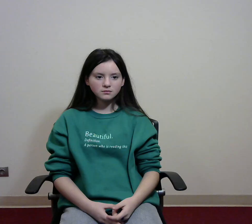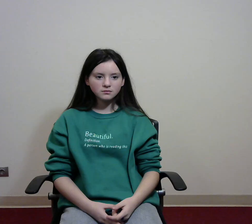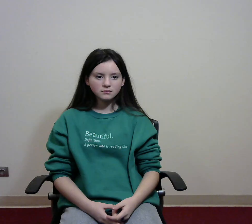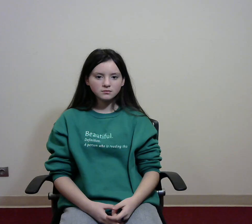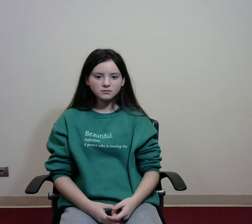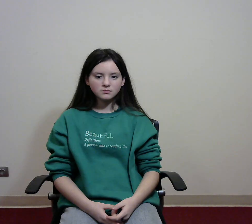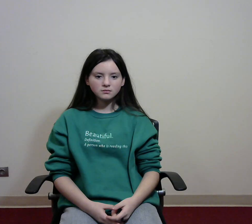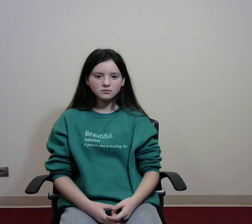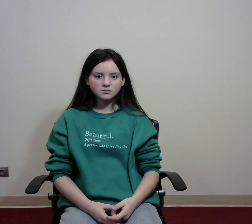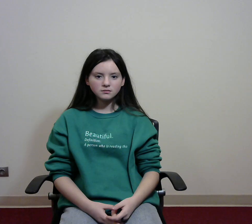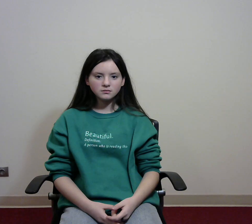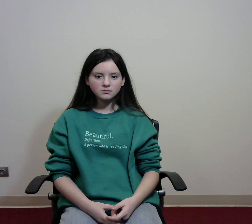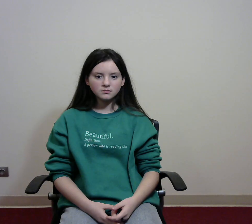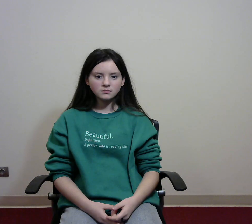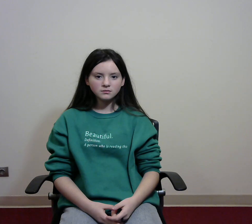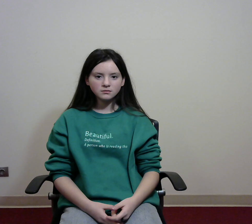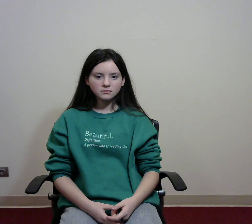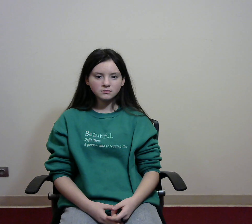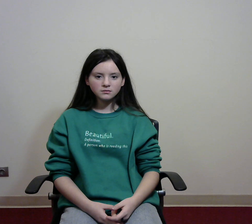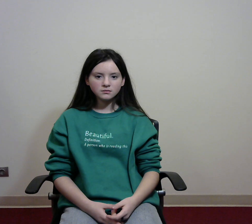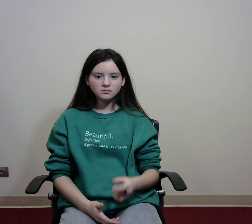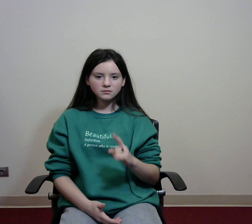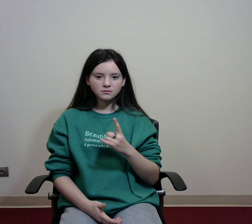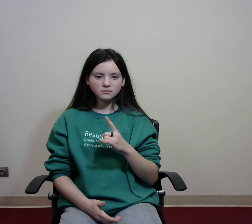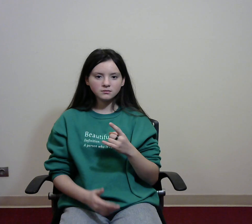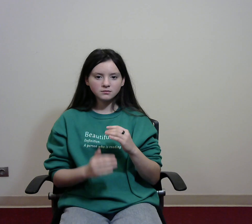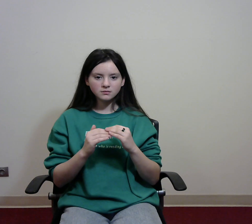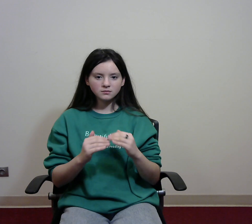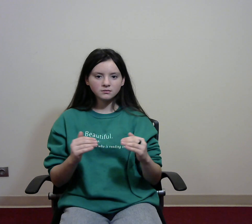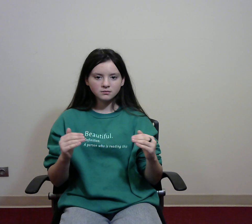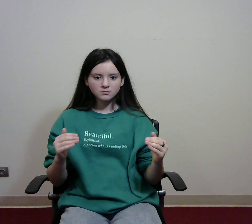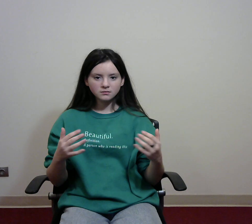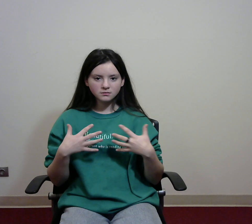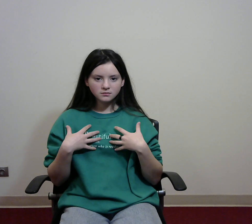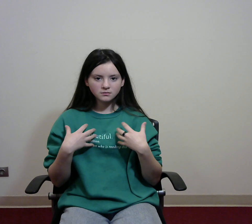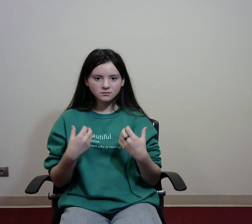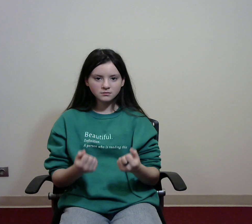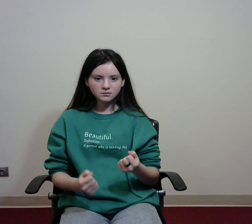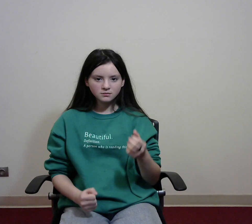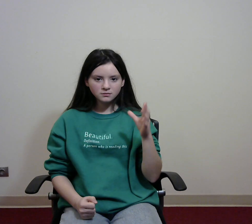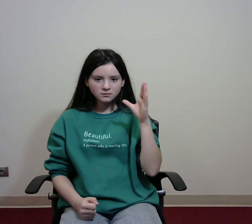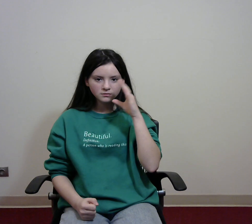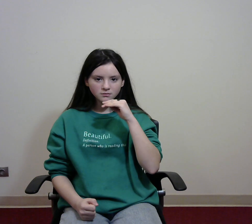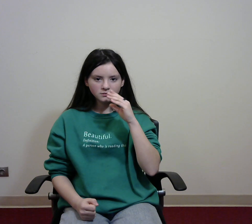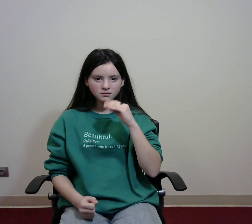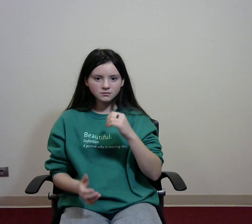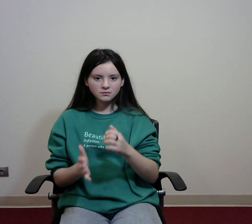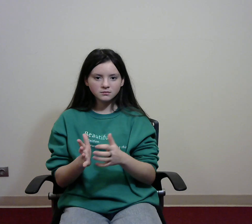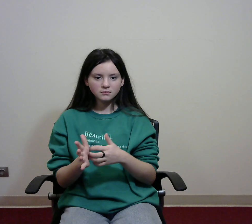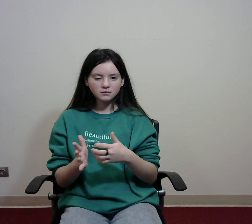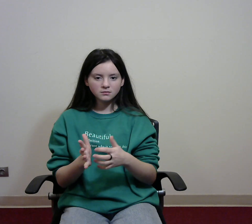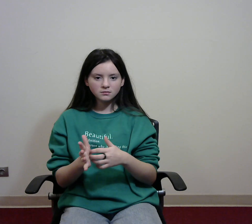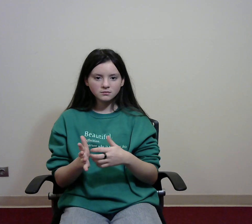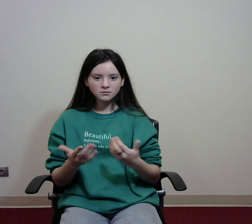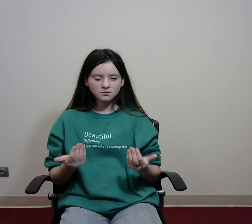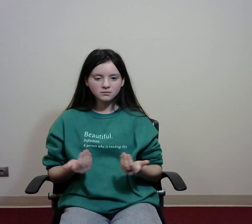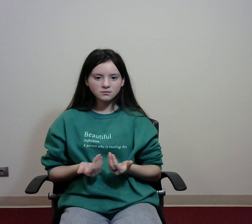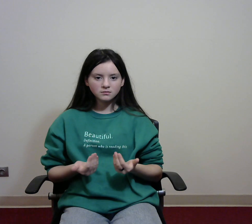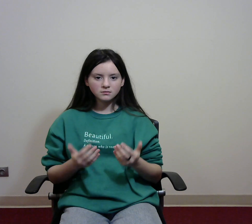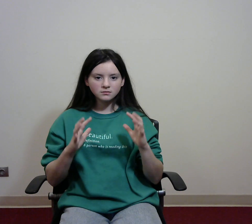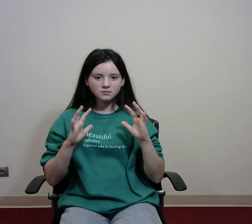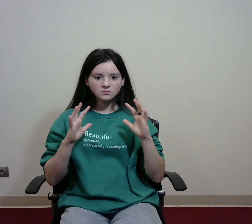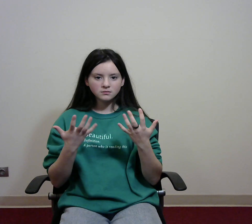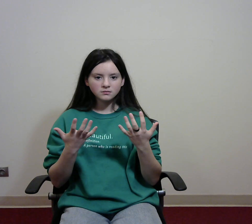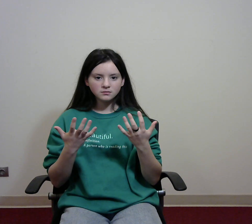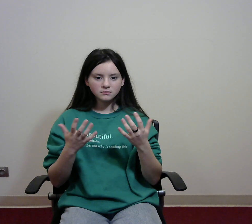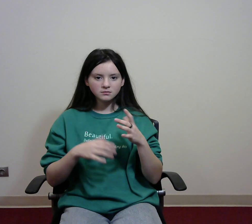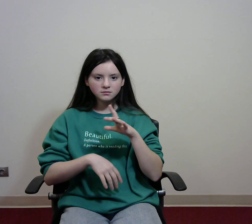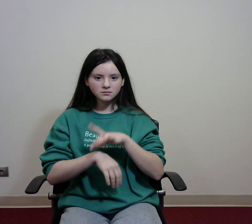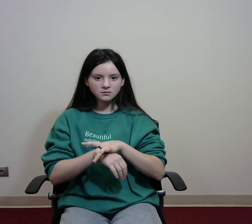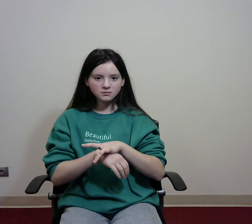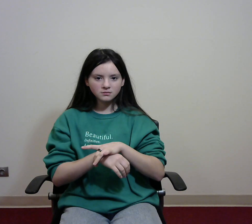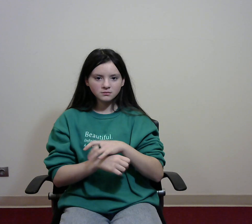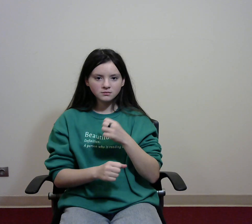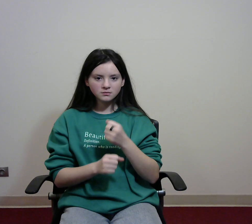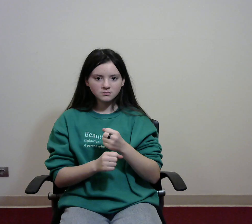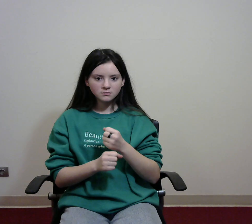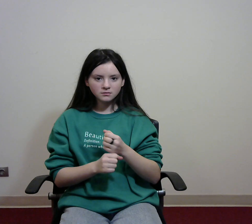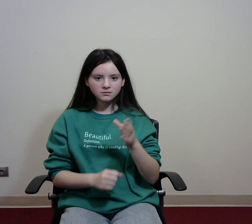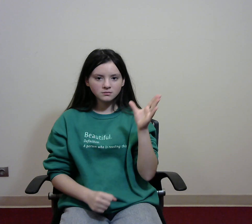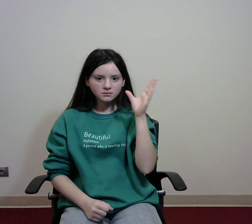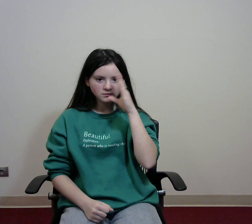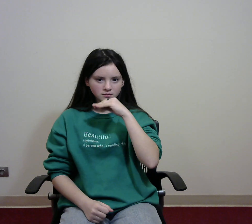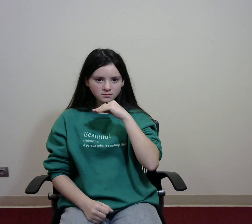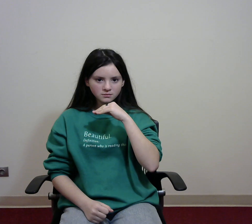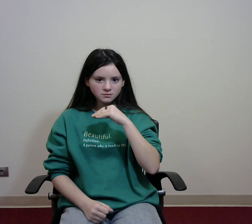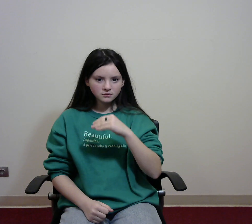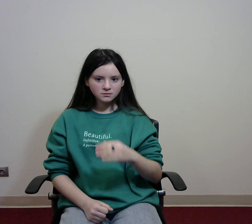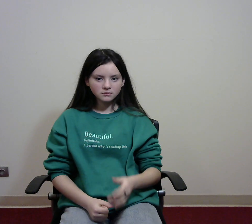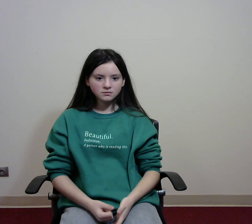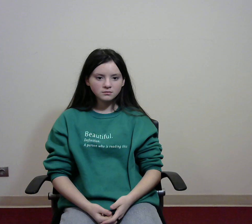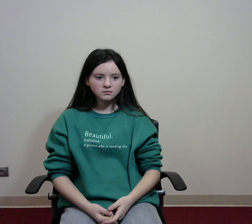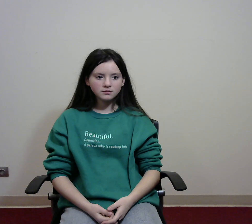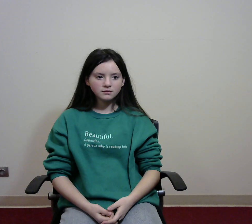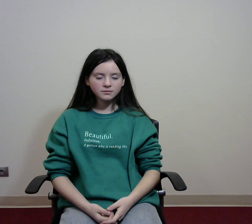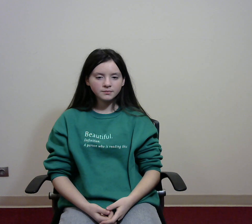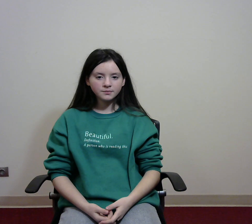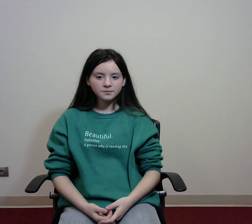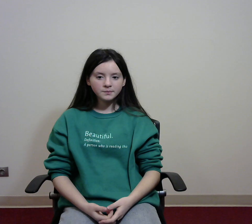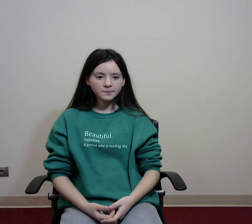Uşaqların sağlamlıq imkanlarının məhdudluğu hansı hallarda müəyyən edilir?